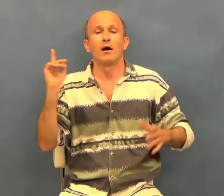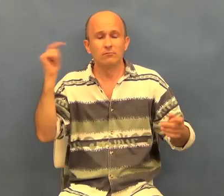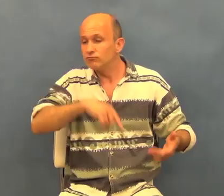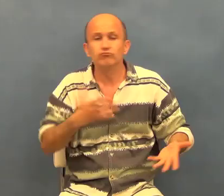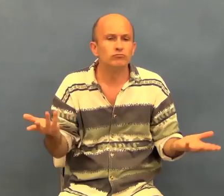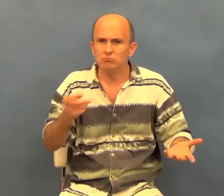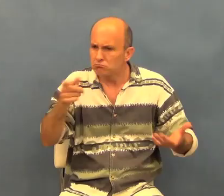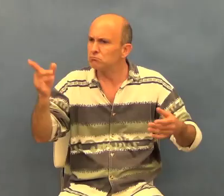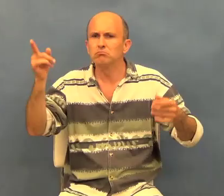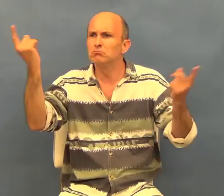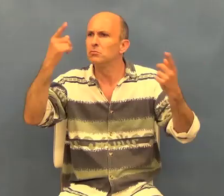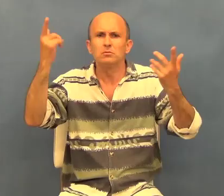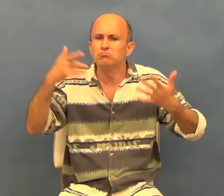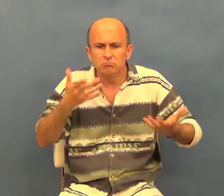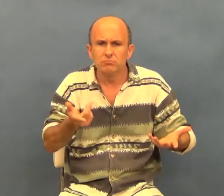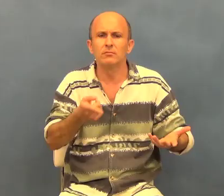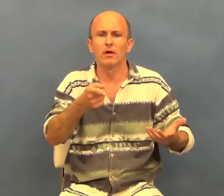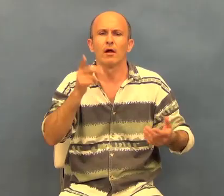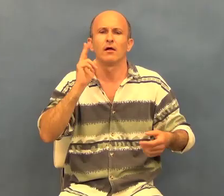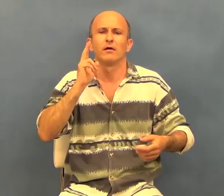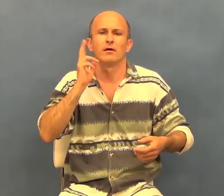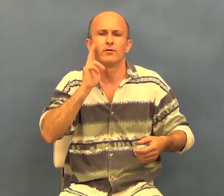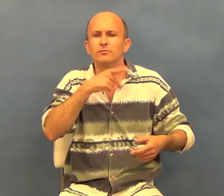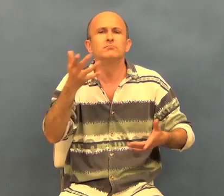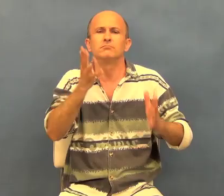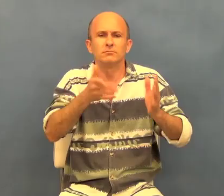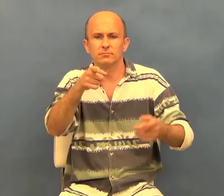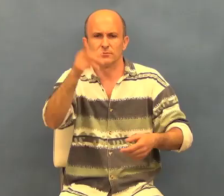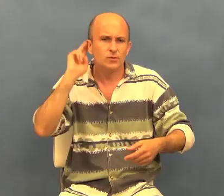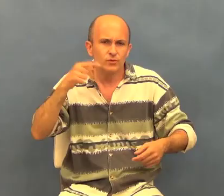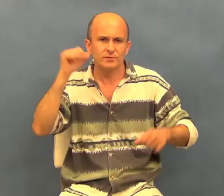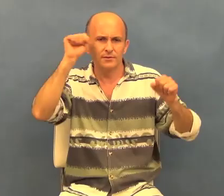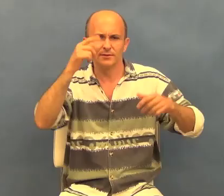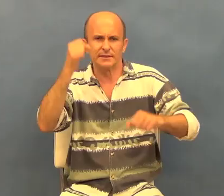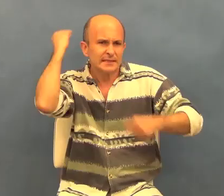Po zejściu pytał się pozostałych, czy wszystko w porządku, a reszta mu odpowiedziała, że jest głuchy jak pień, bo straż waliła do drzwi.